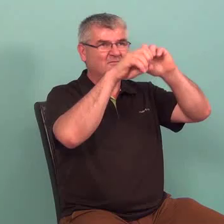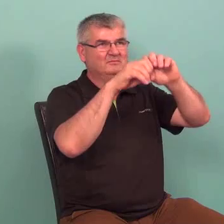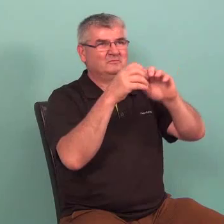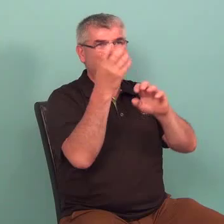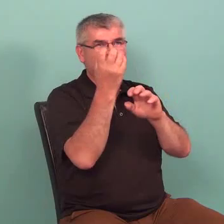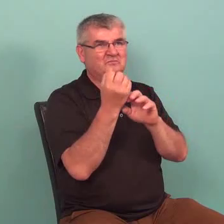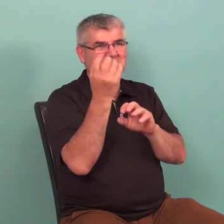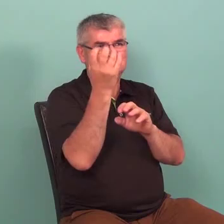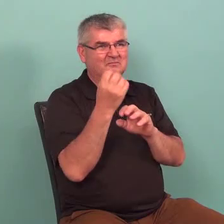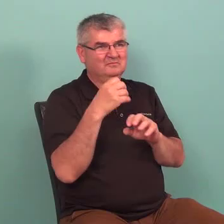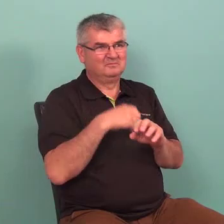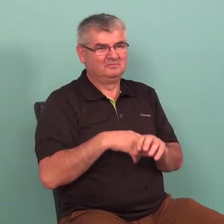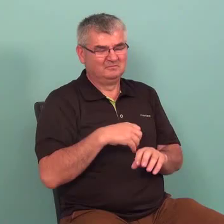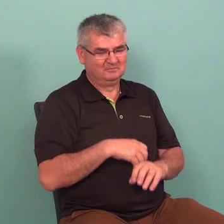Zrywa gruszki i wkłada je do fartucha.